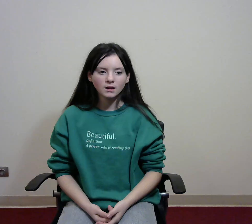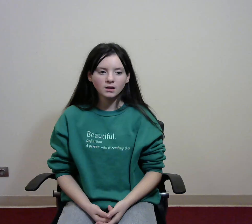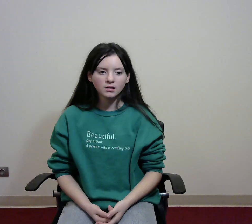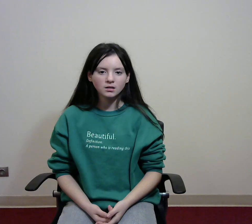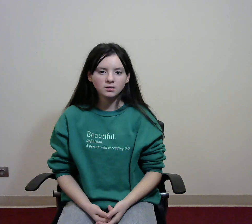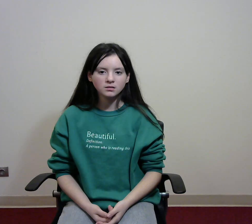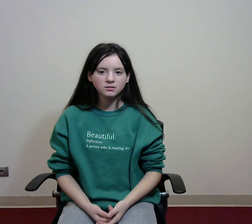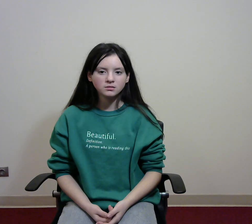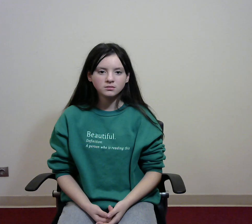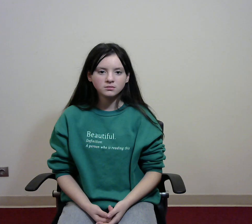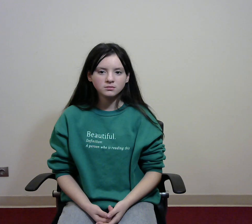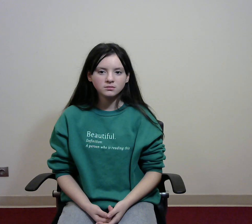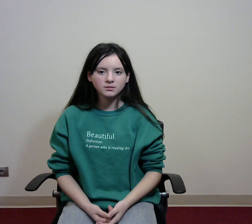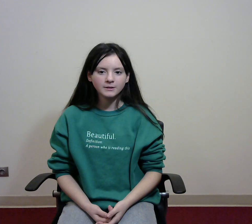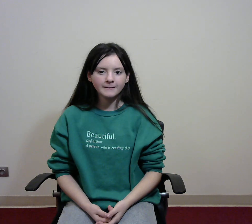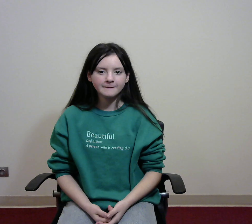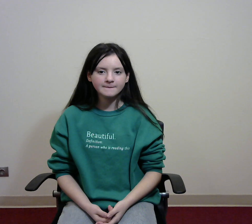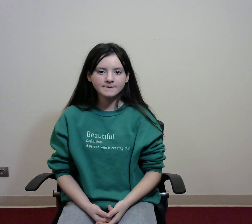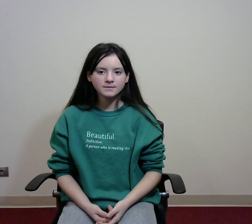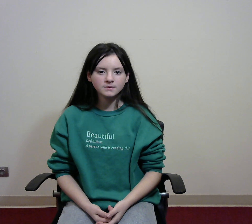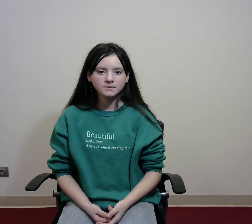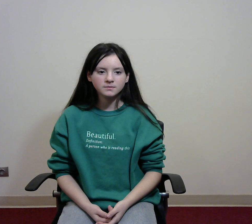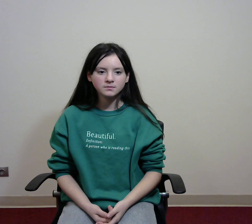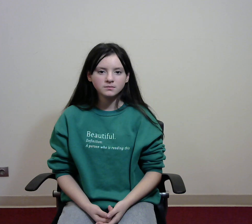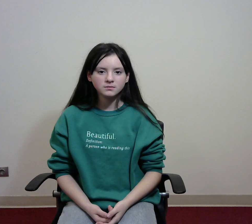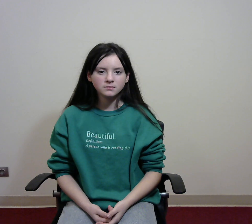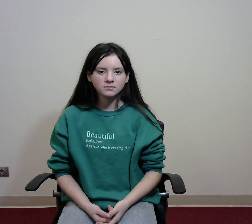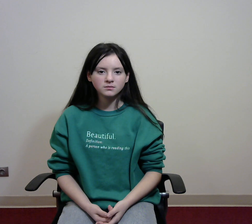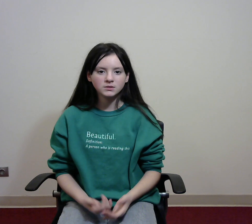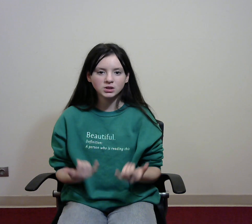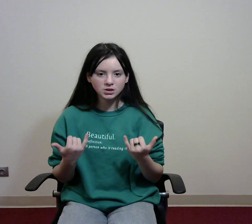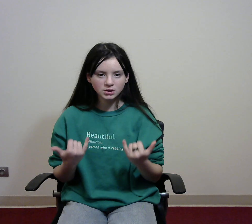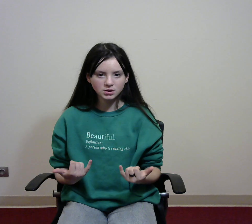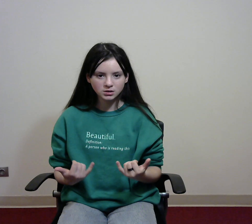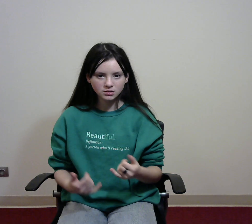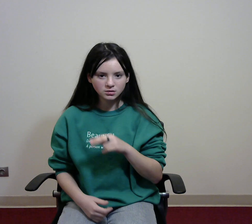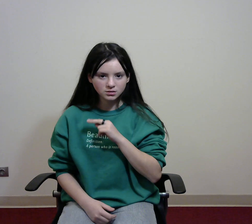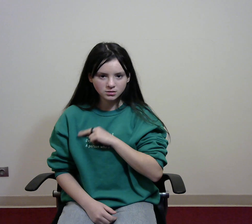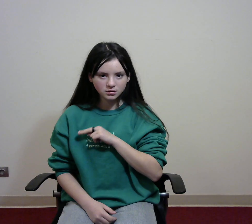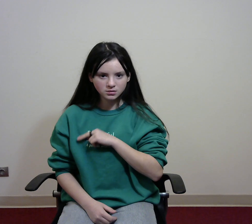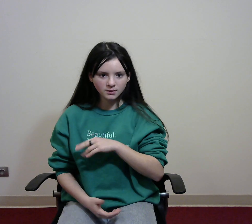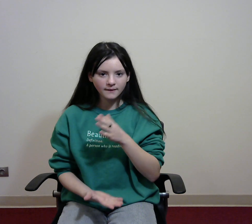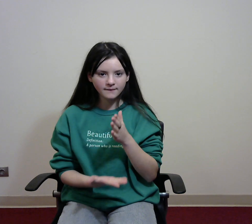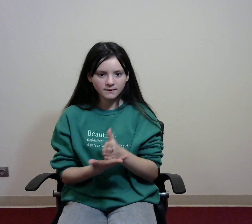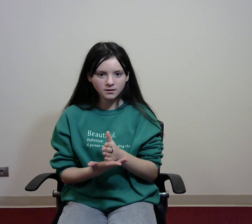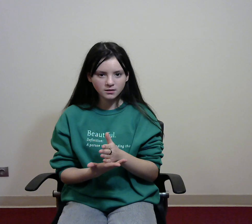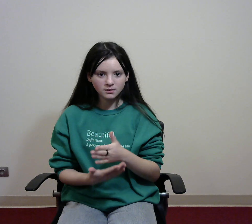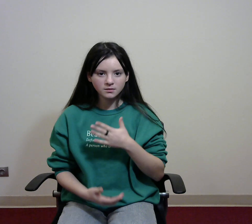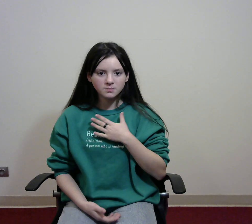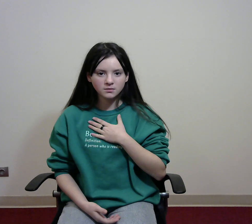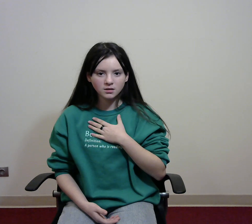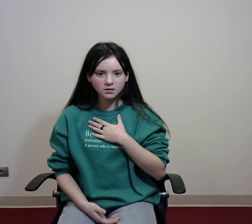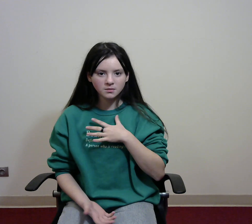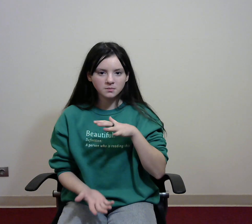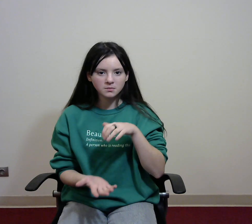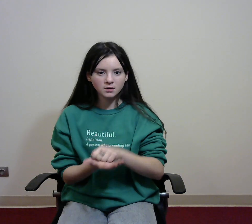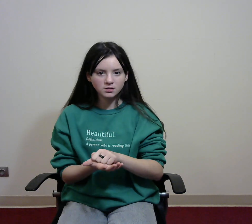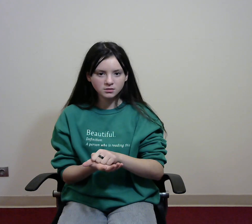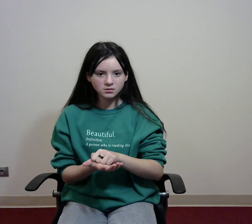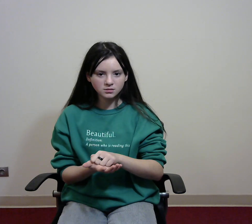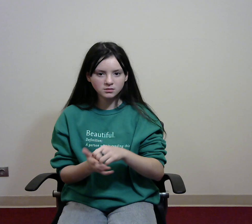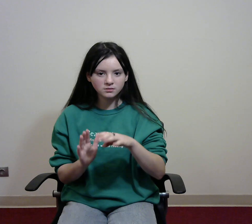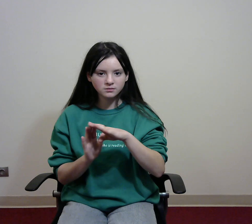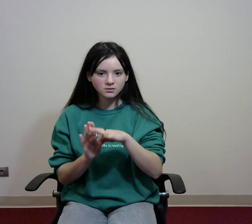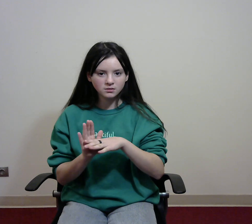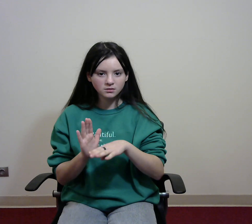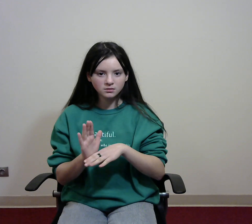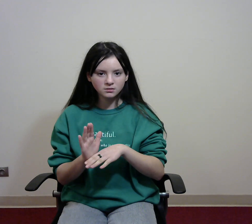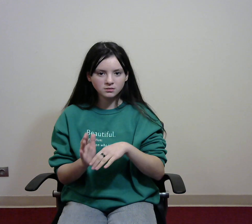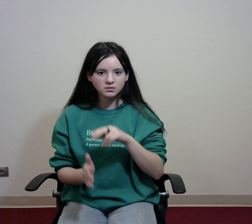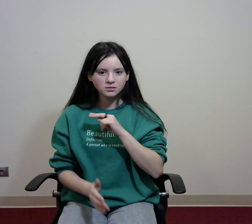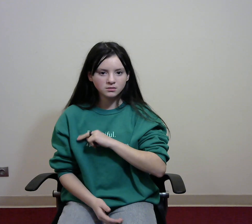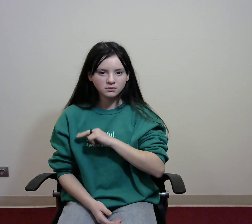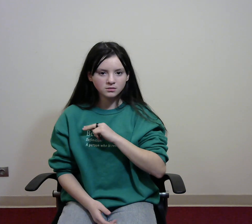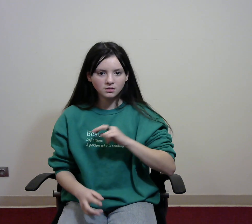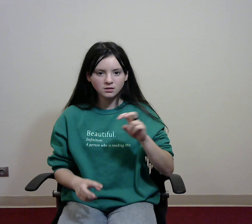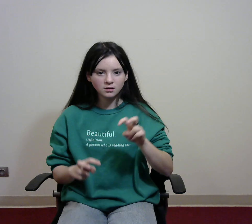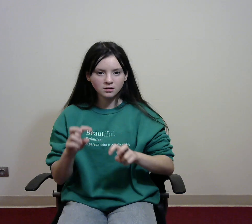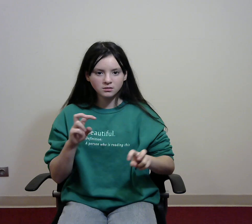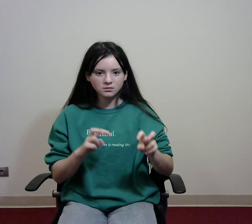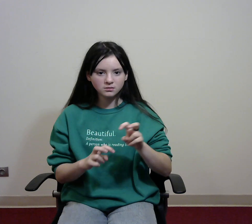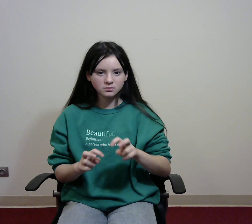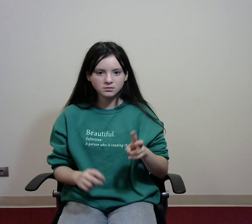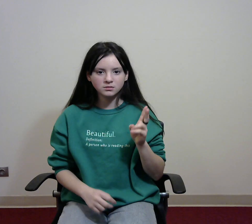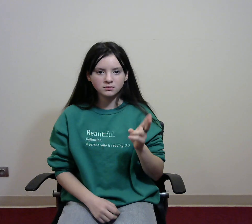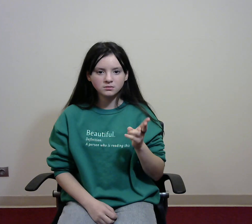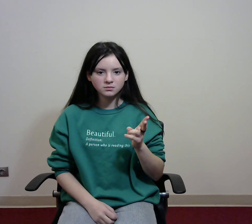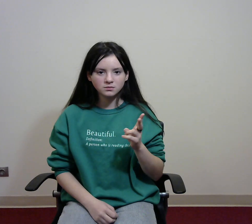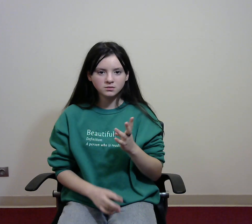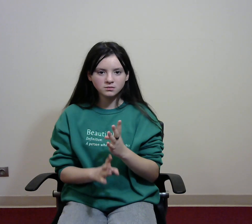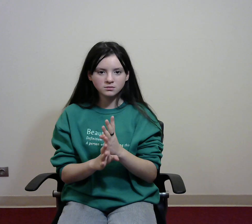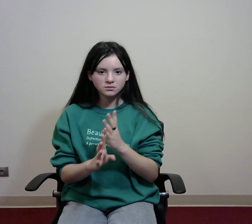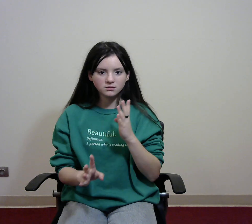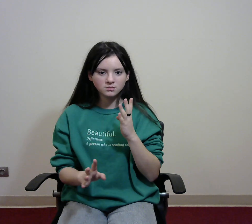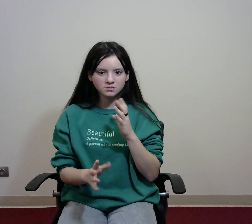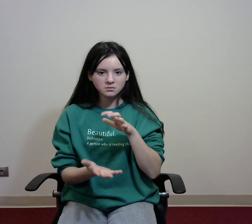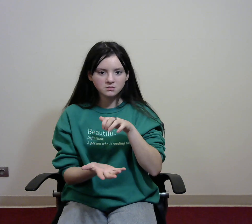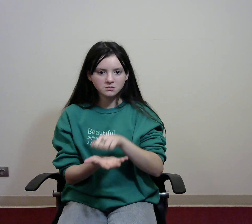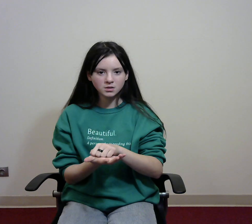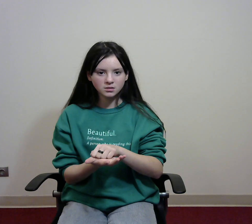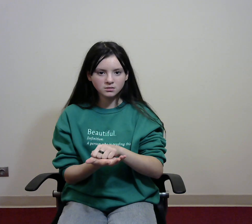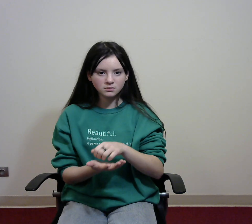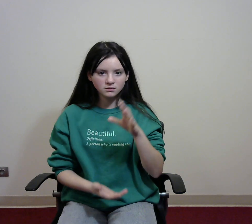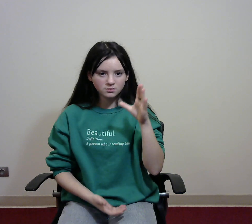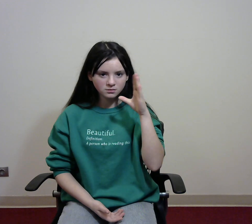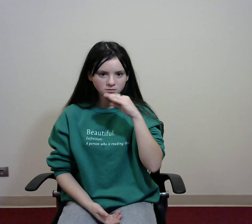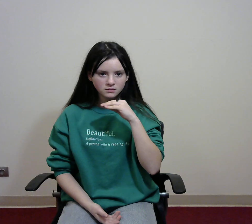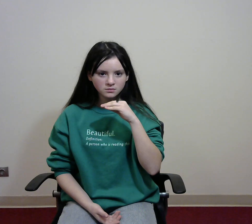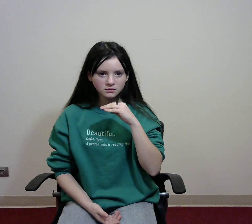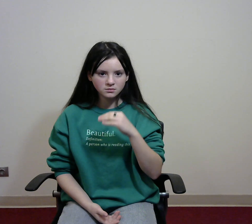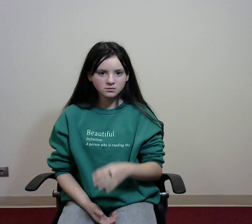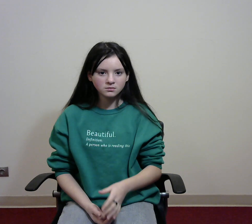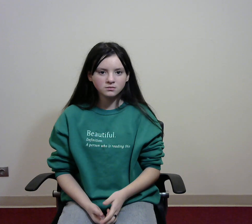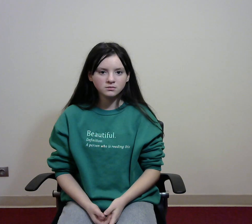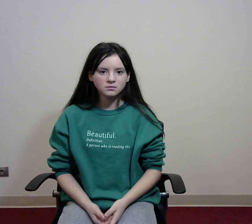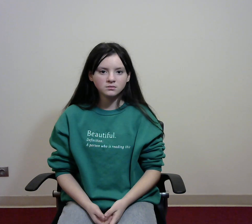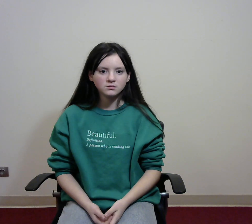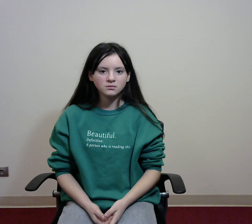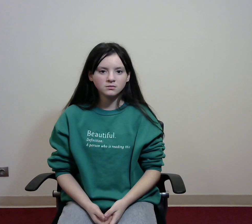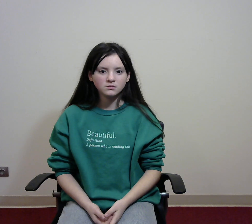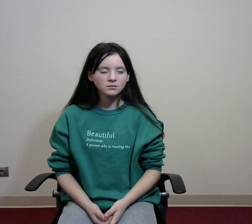İndi işim var, mən Məşğulluq sistemində iş axtaran kimi növbə tuta bilərəmmi?